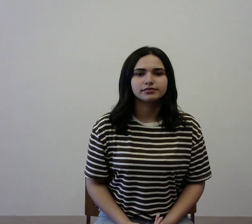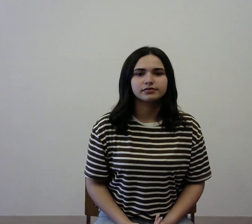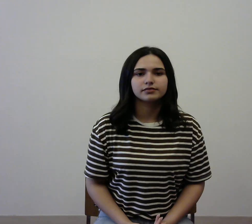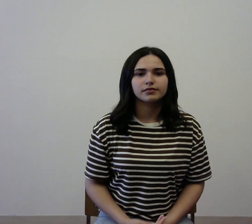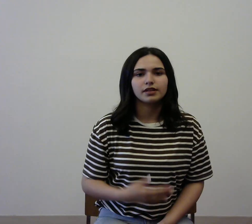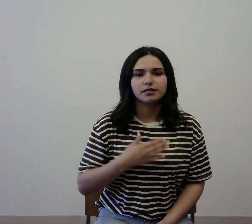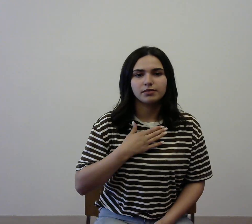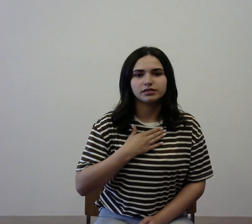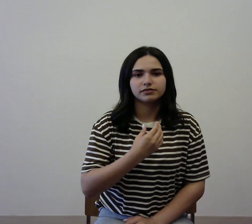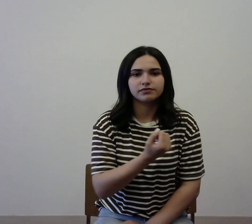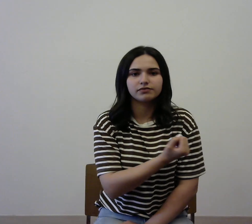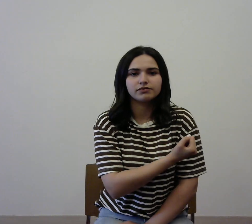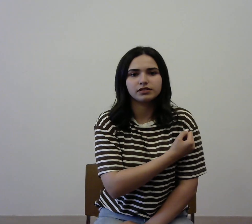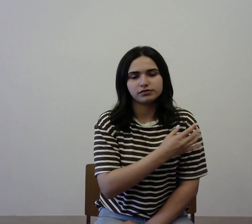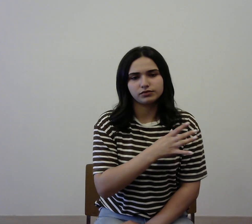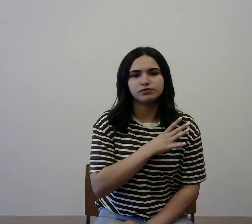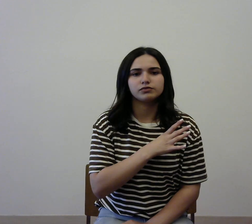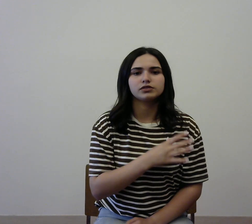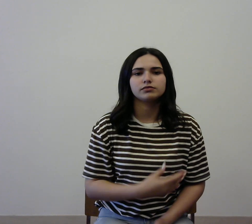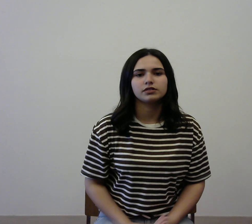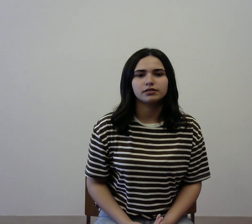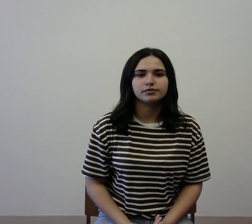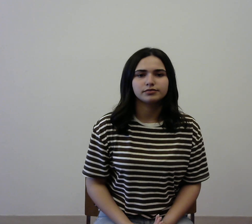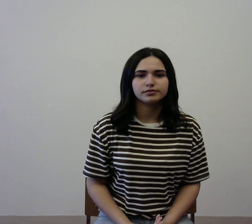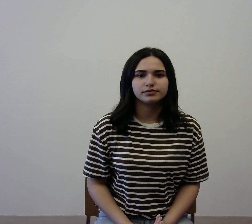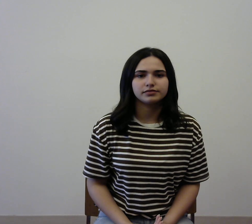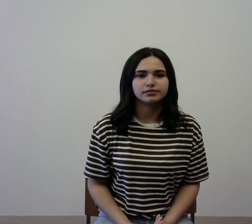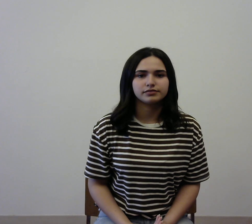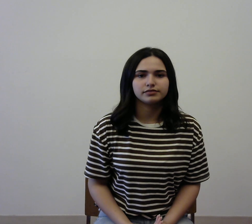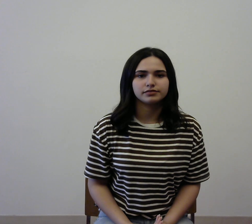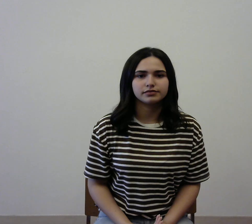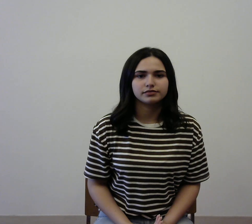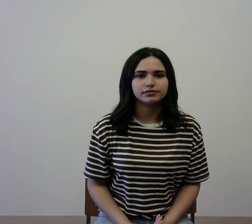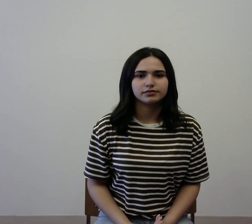Mən vaksin vurdurmuşam